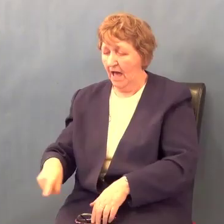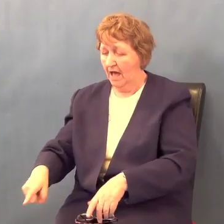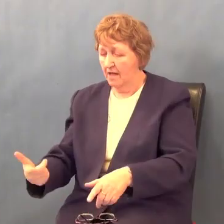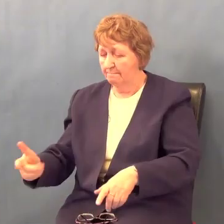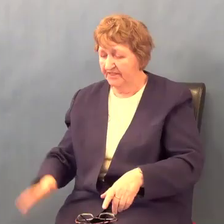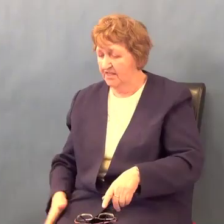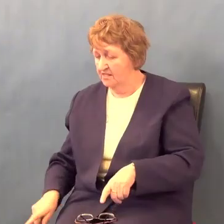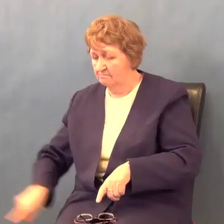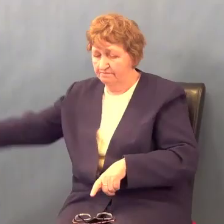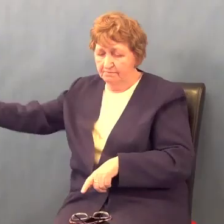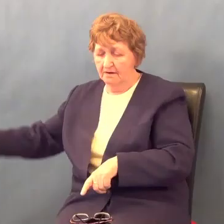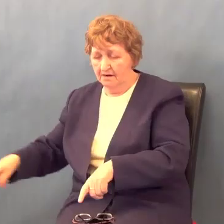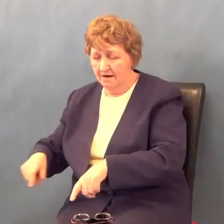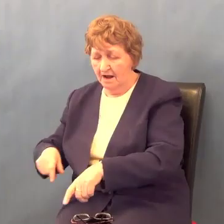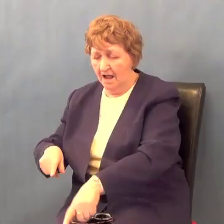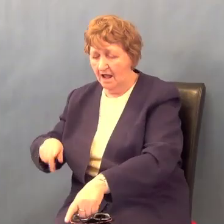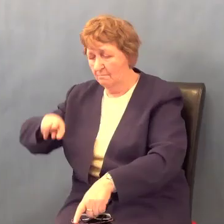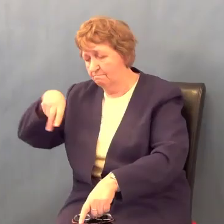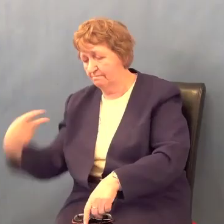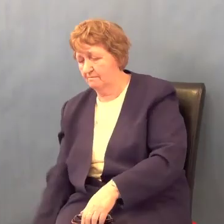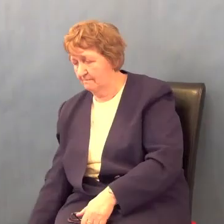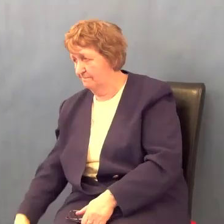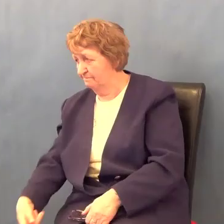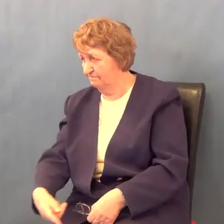Pies uciekł, a chłopak spadł.